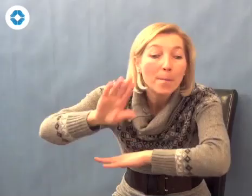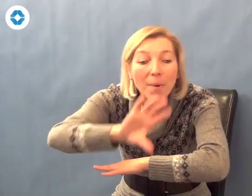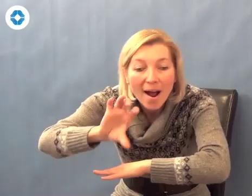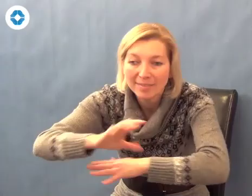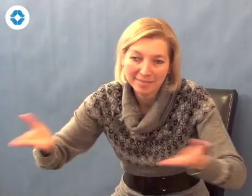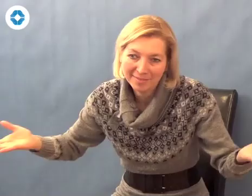Koniec.